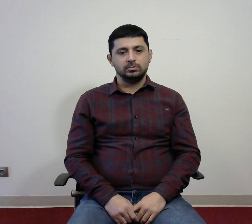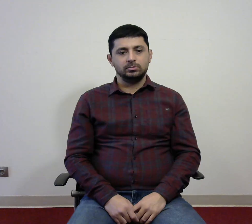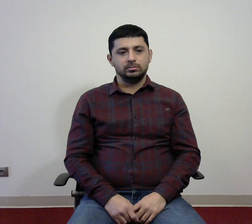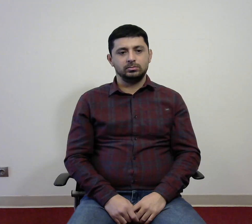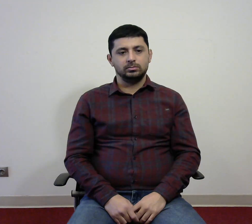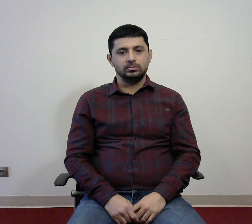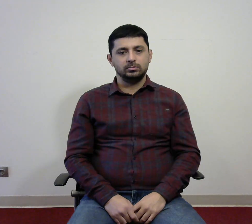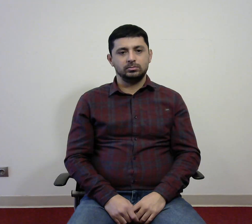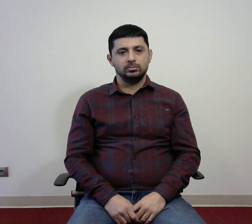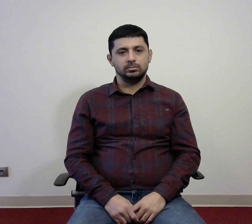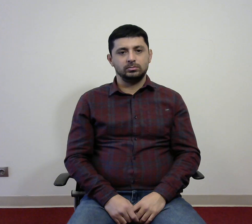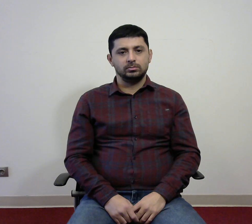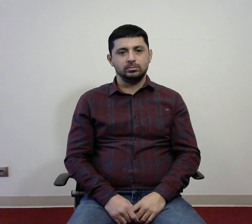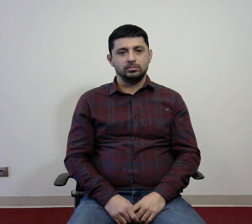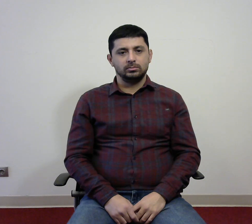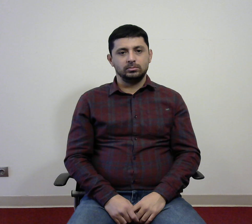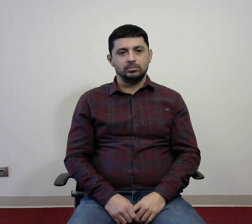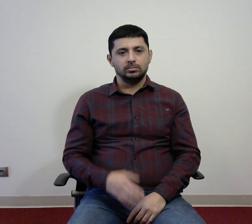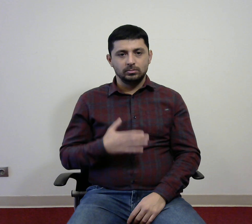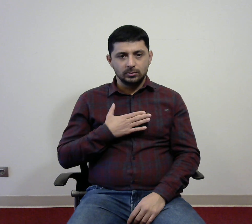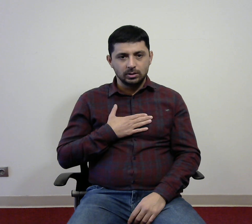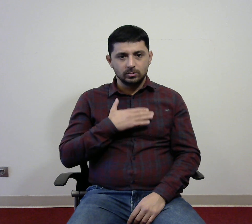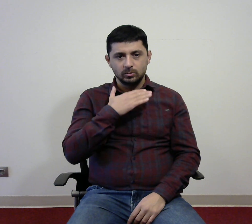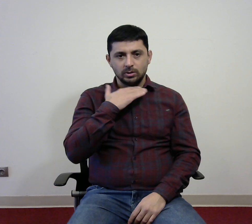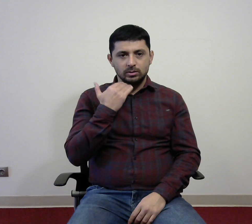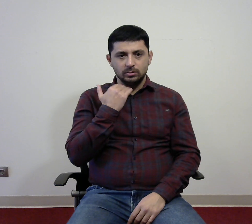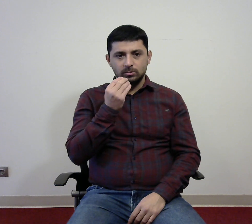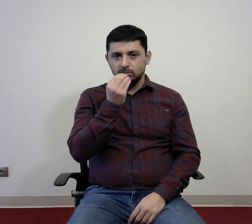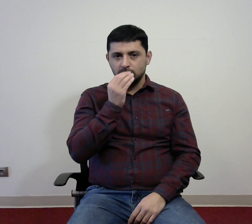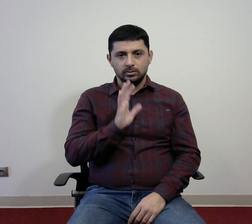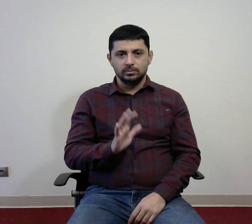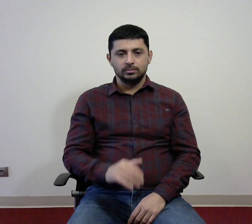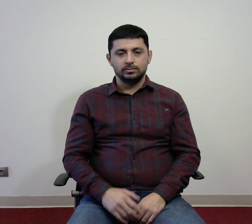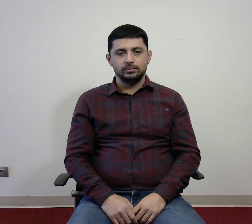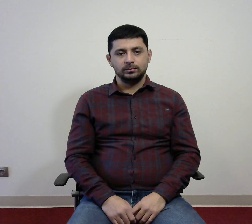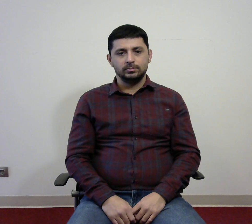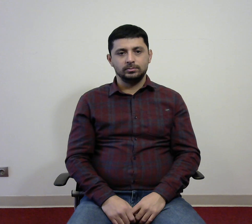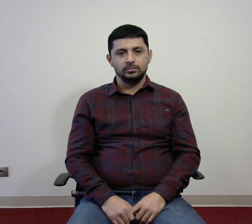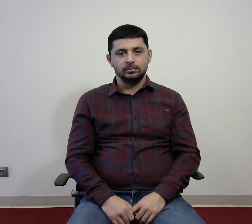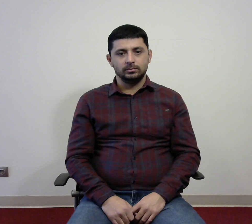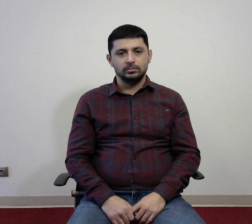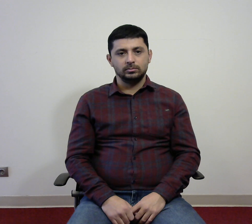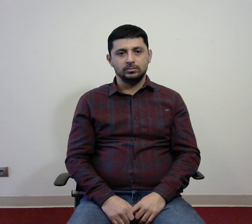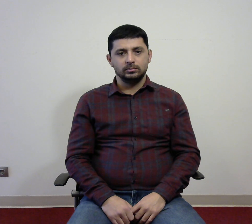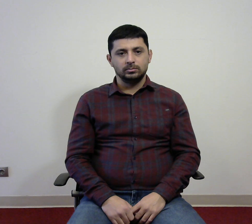Mən ət yemirəm